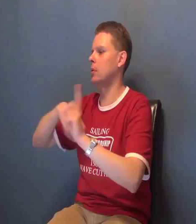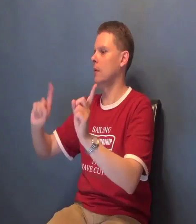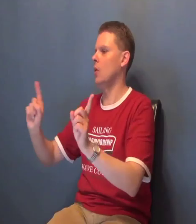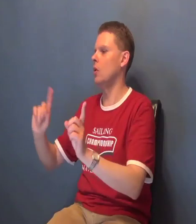Nie wolno.